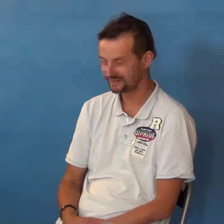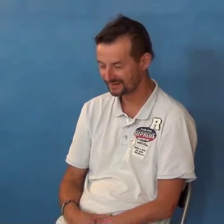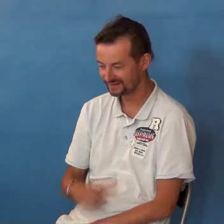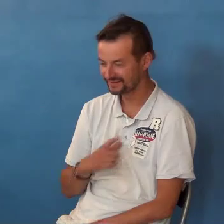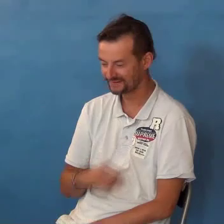Aha.